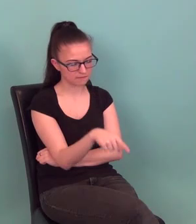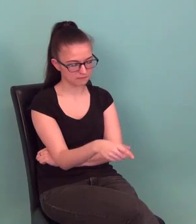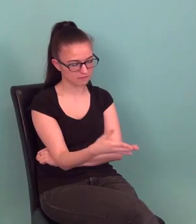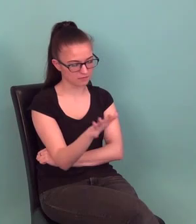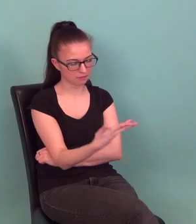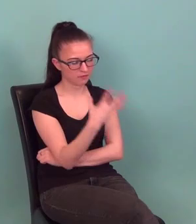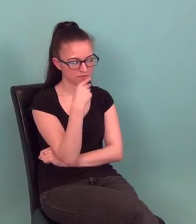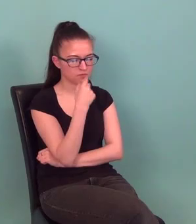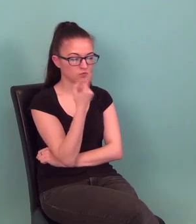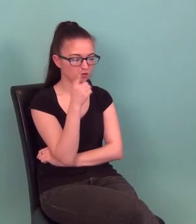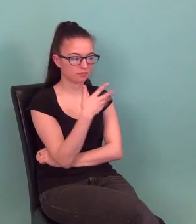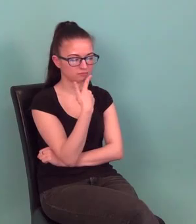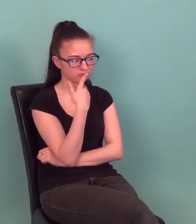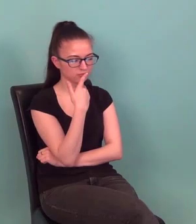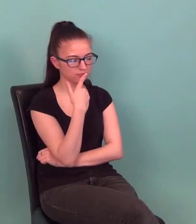Dziwnie wygląda.